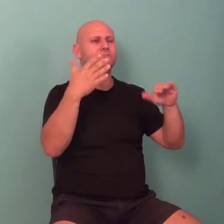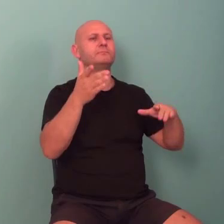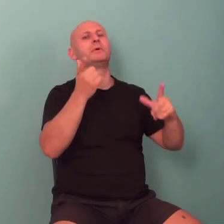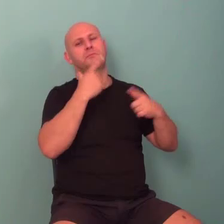OK.